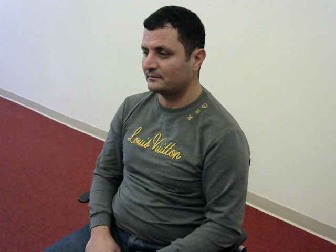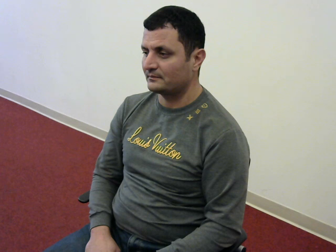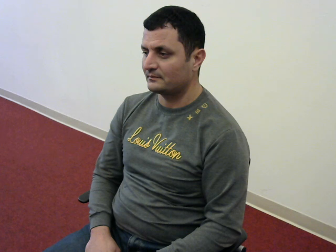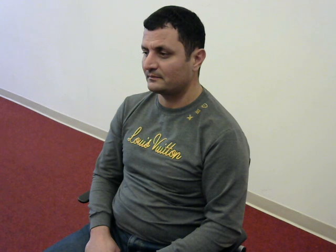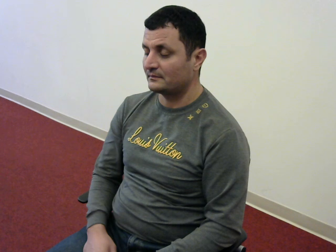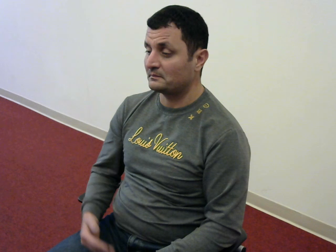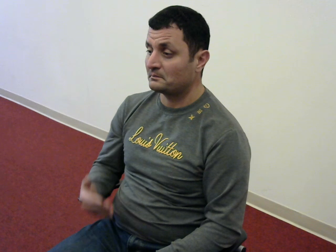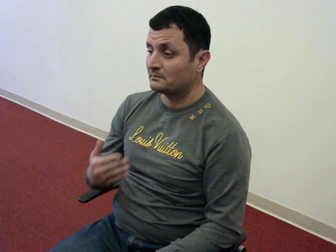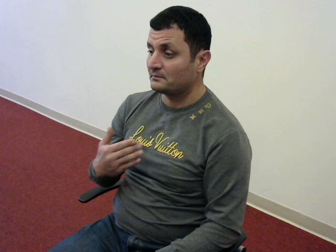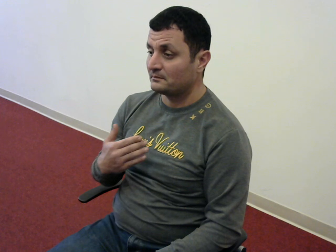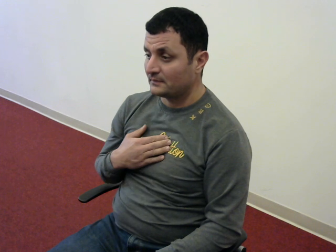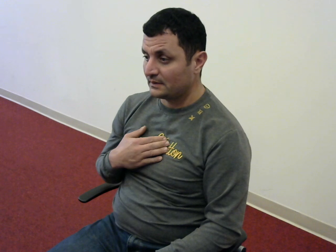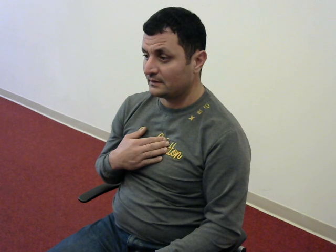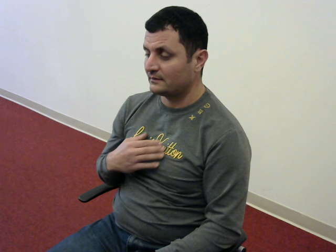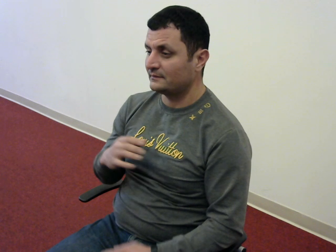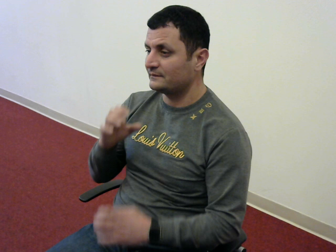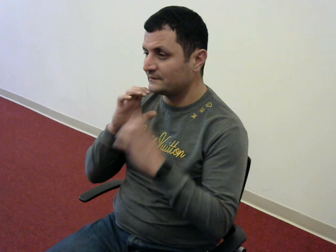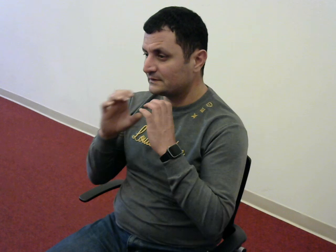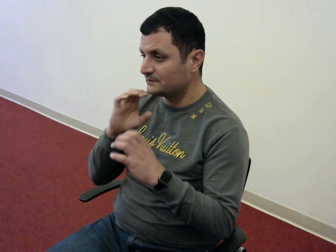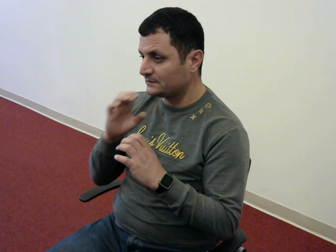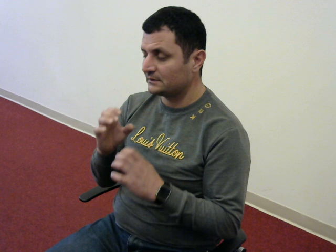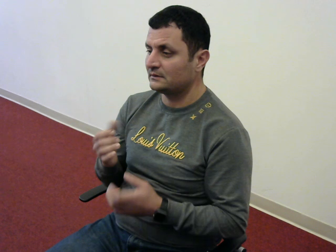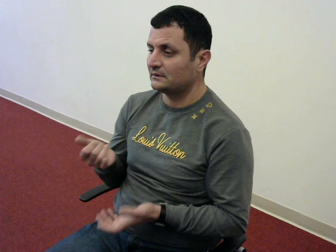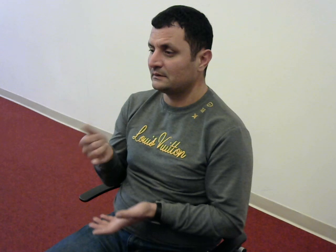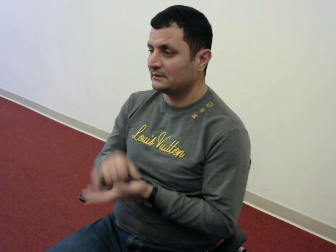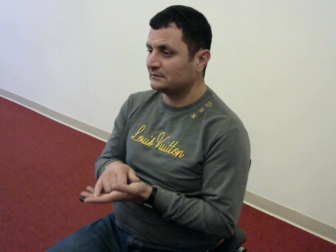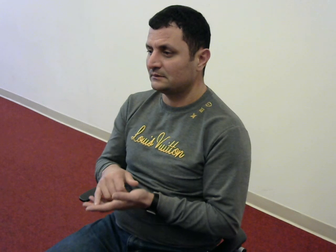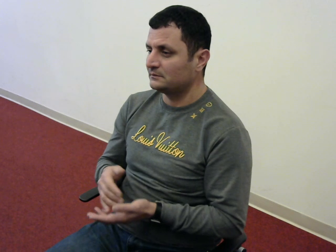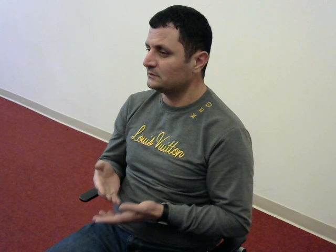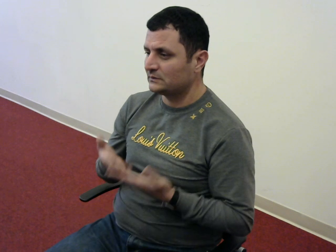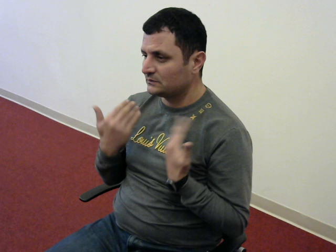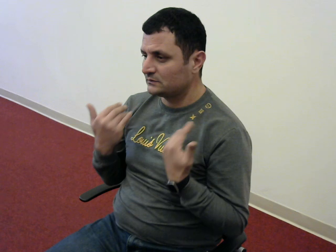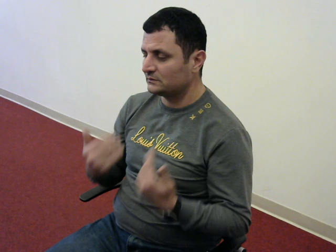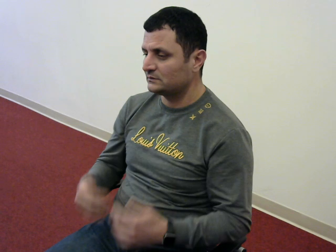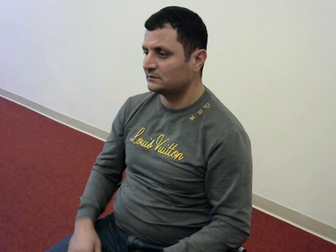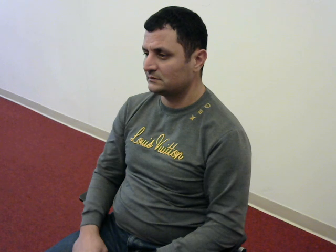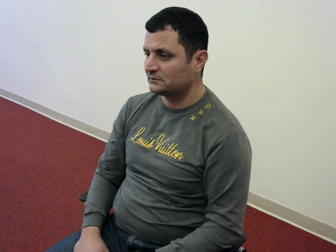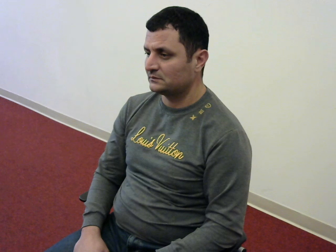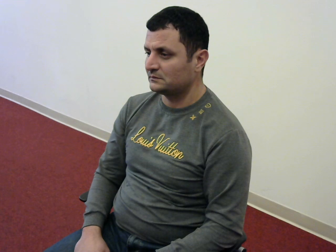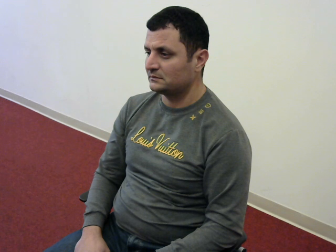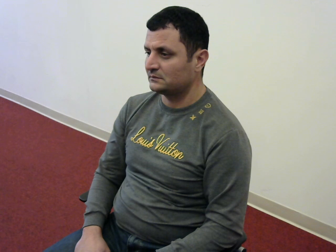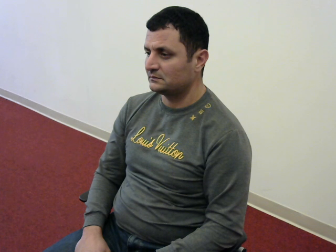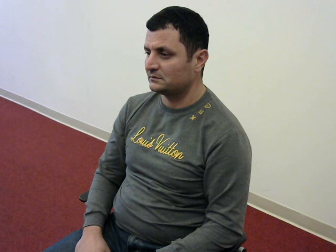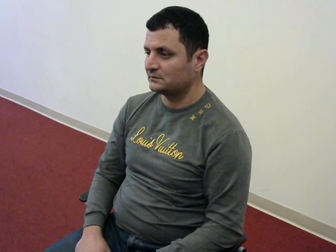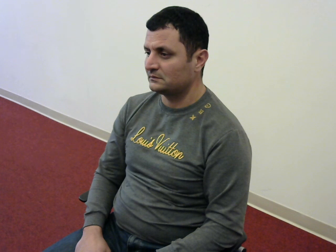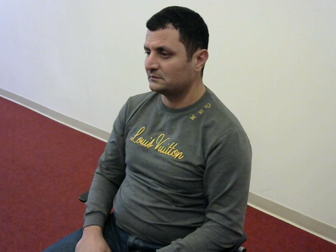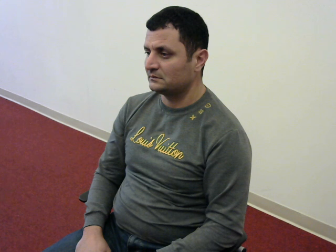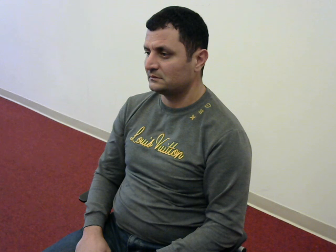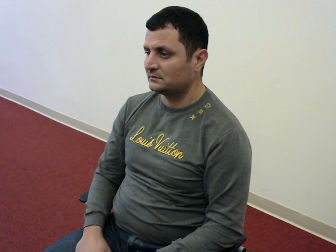Mənim Facebook hesabım yoxdur